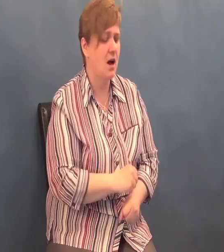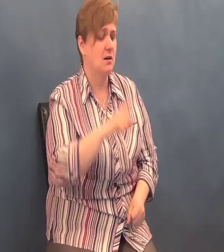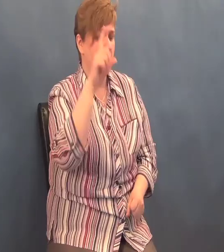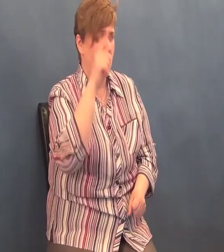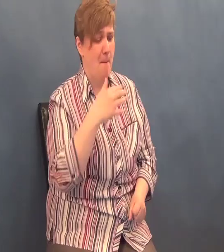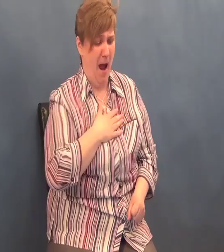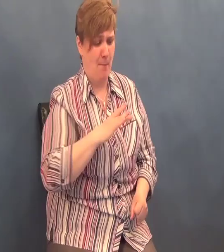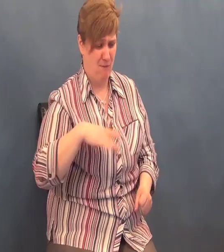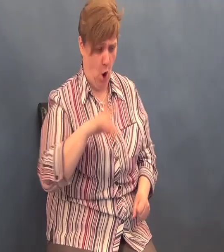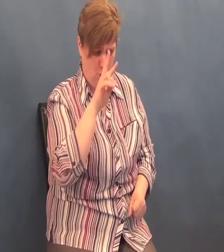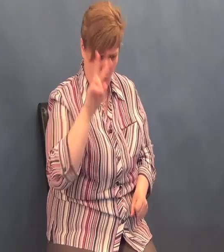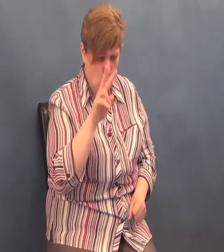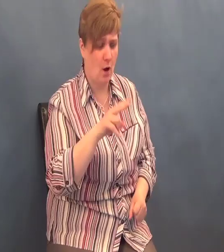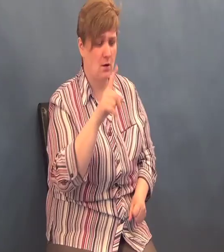Potem mam wolne dwie godziny.